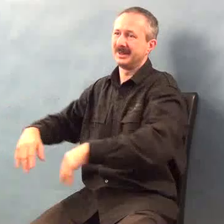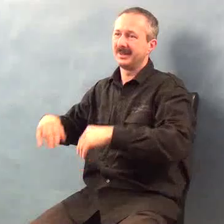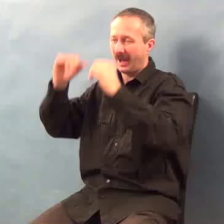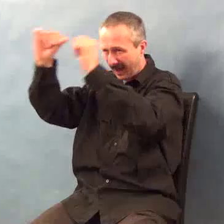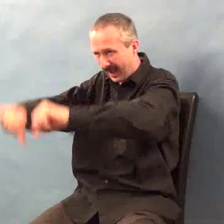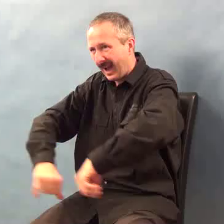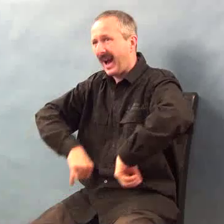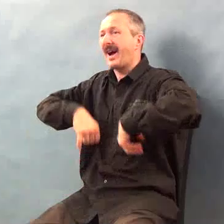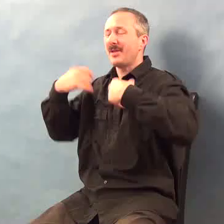Nadszedł poranek.